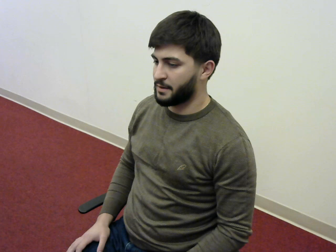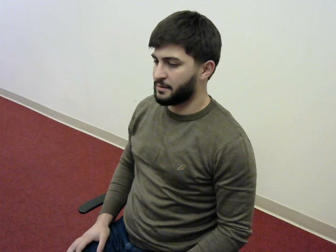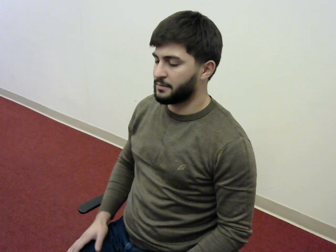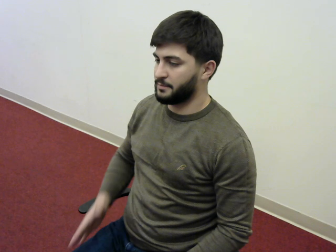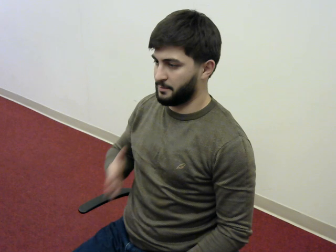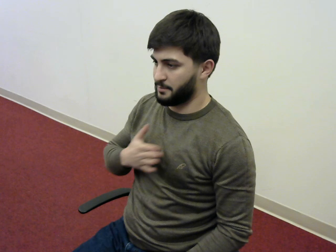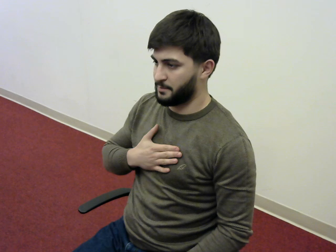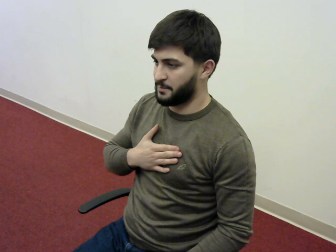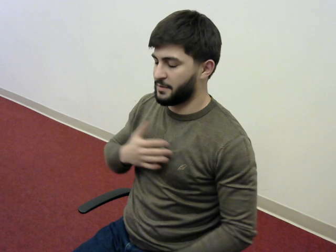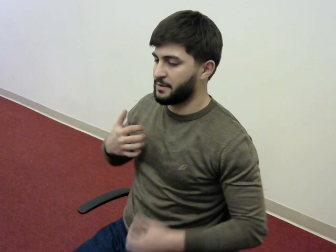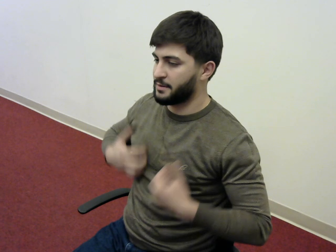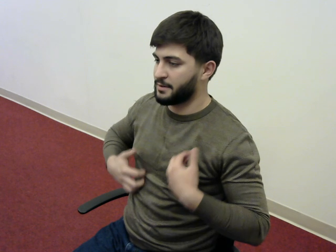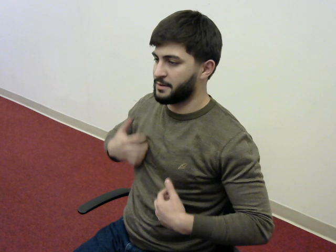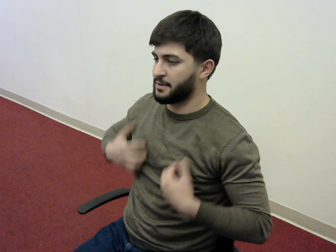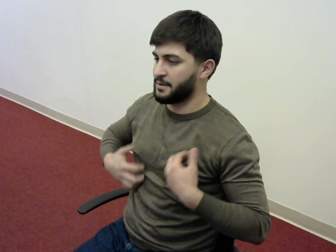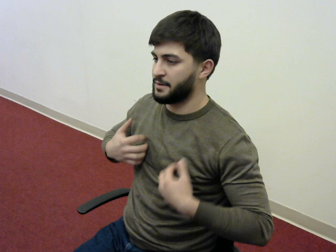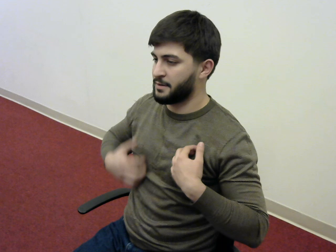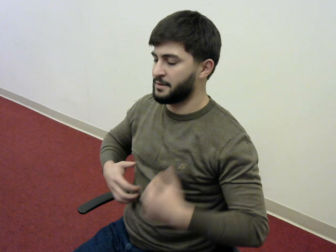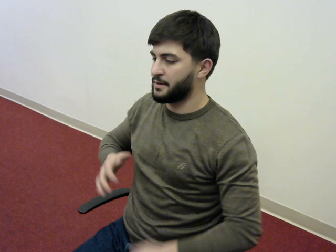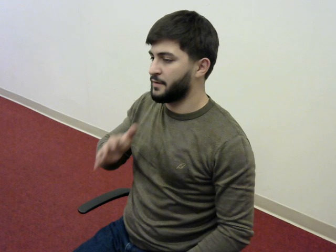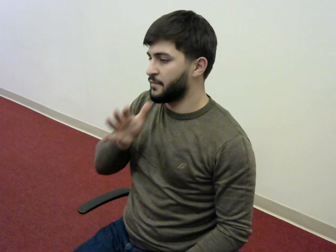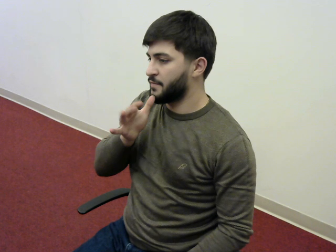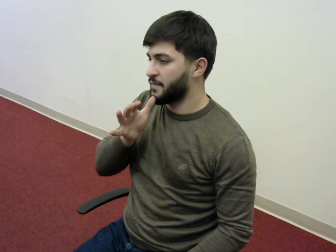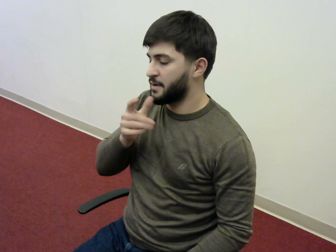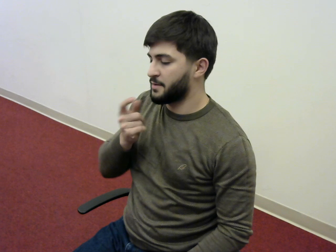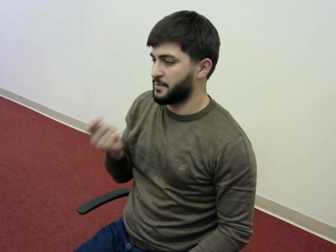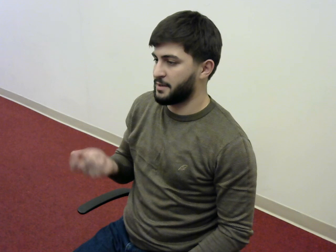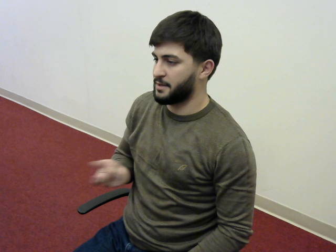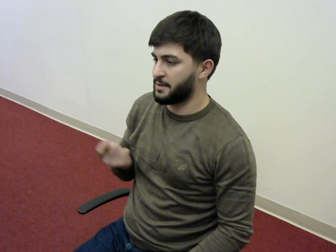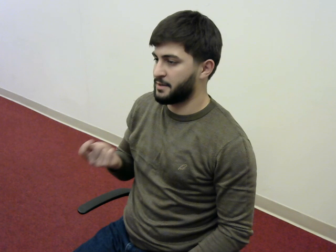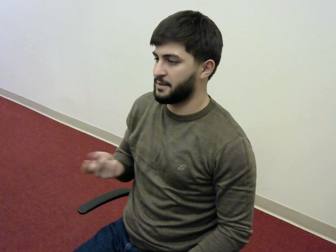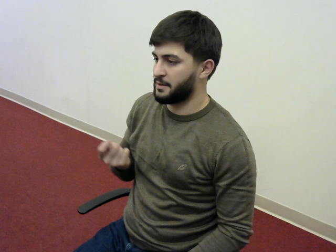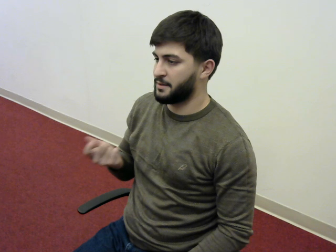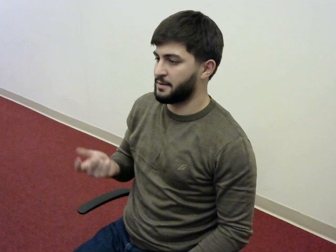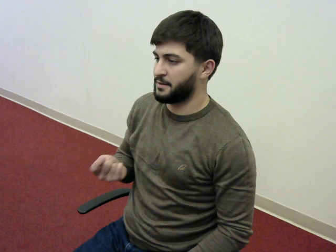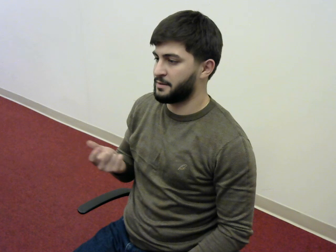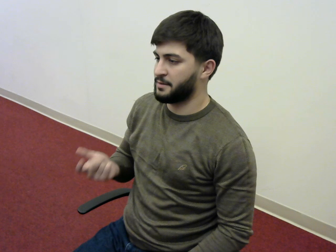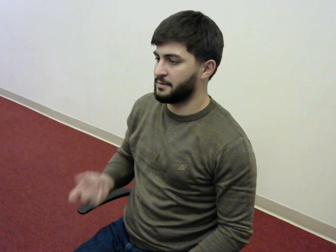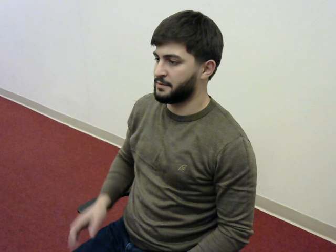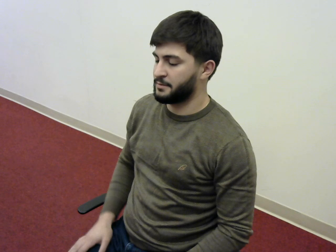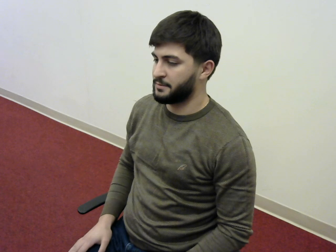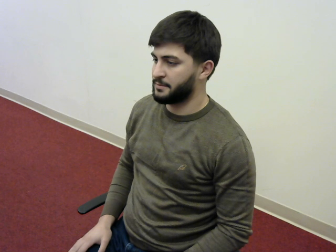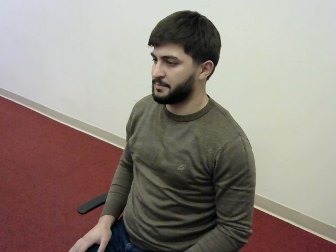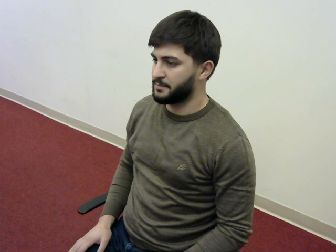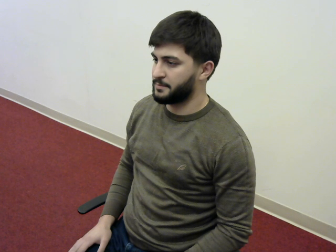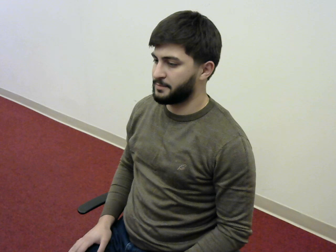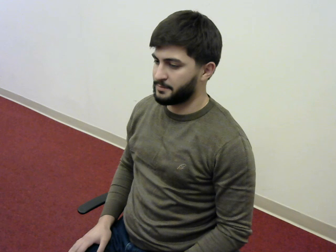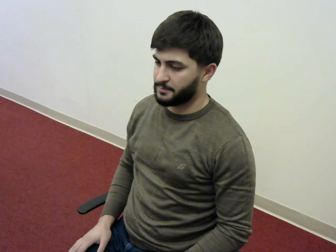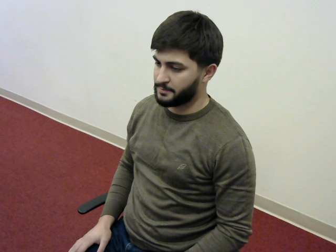Mən tələsirəm, vaxtım azdır